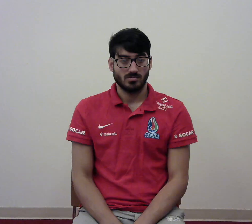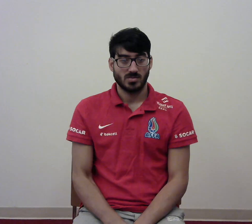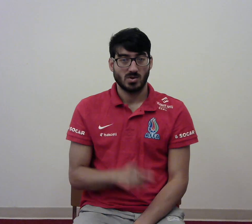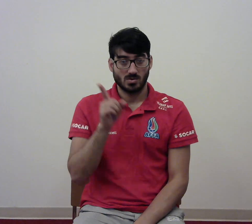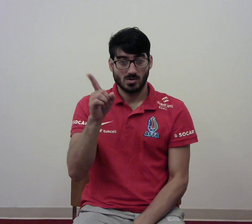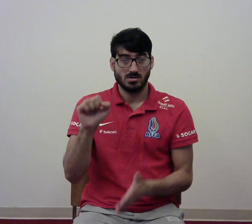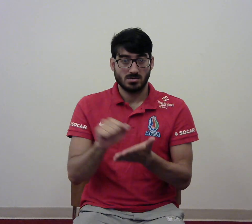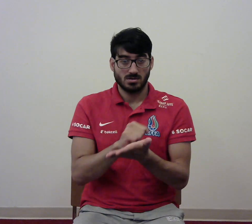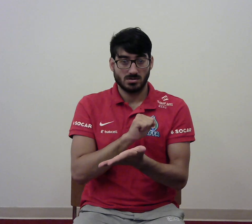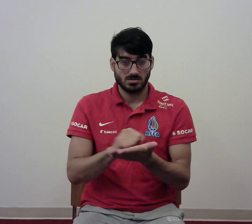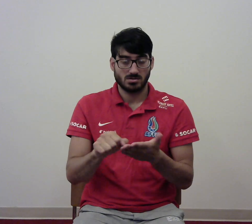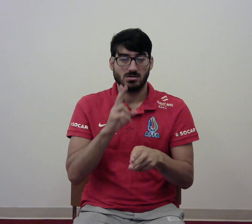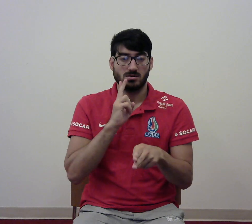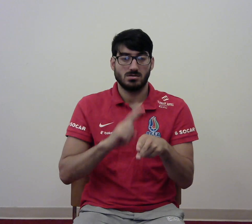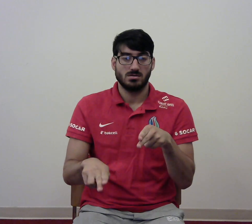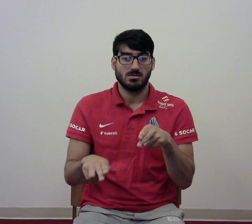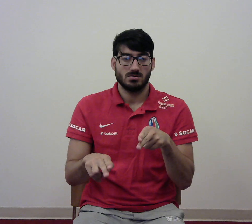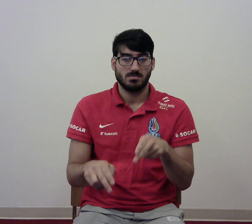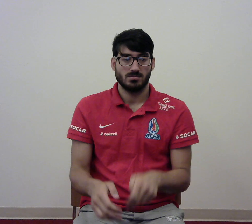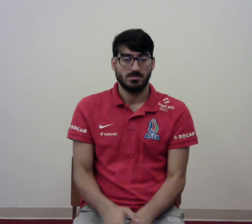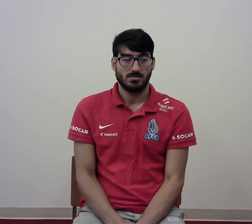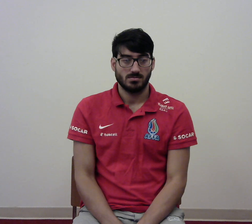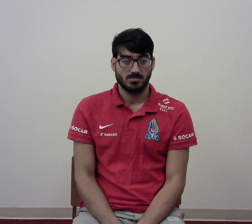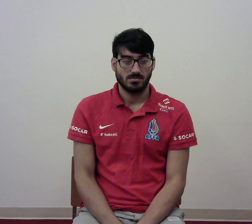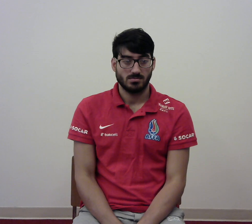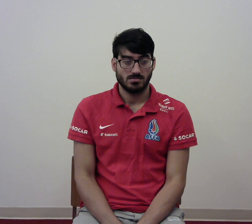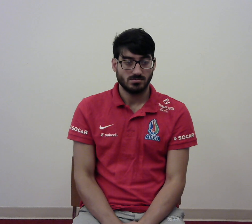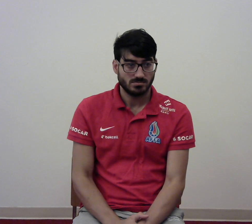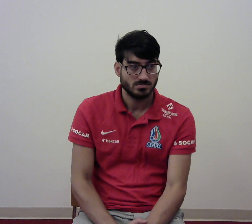O sənədlərini itirib